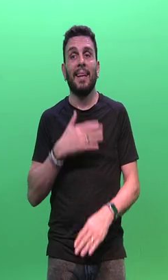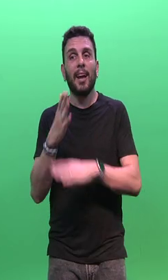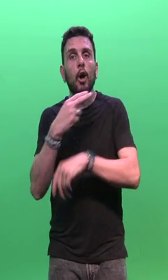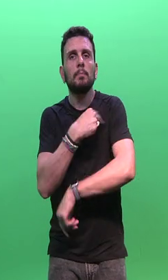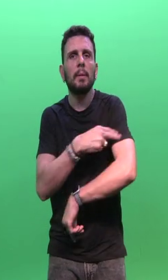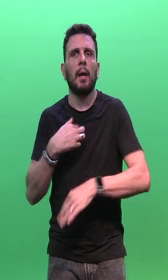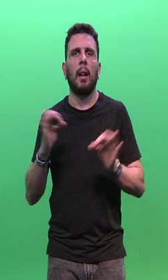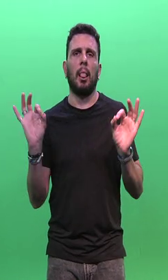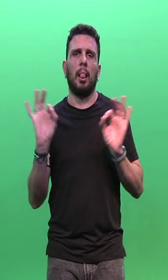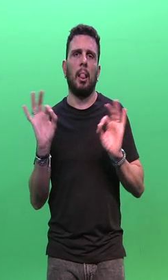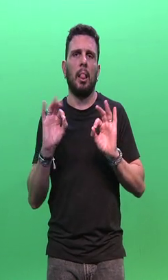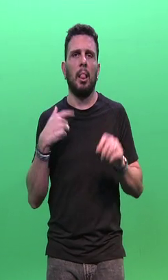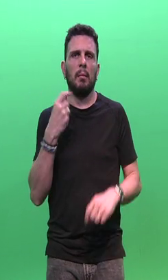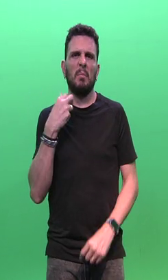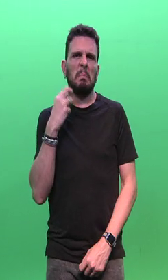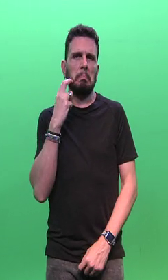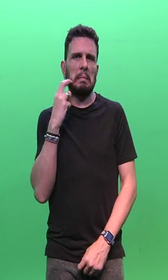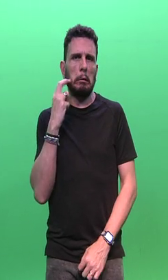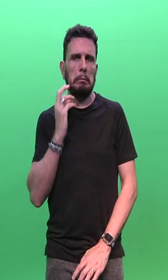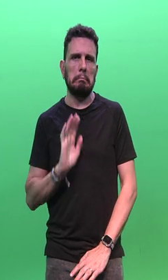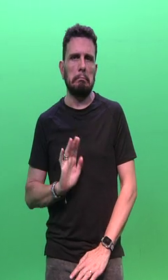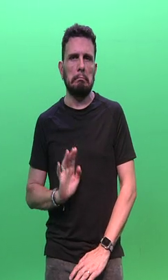No he anat a l'hospital perquè em fa por.